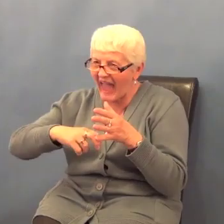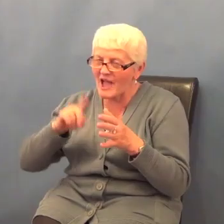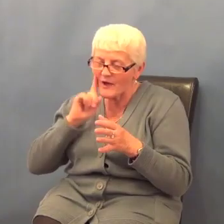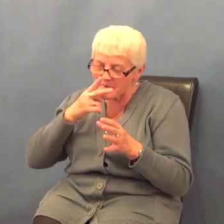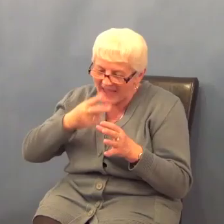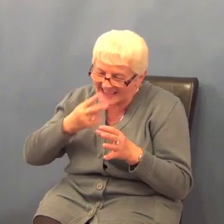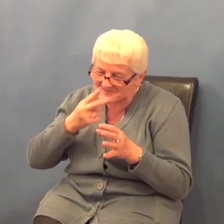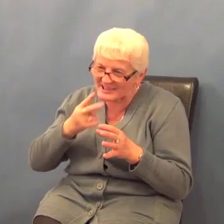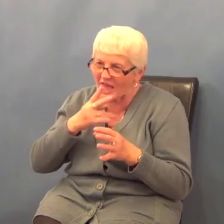Chłopiec patrzy na nią.